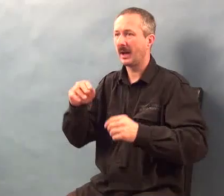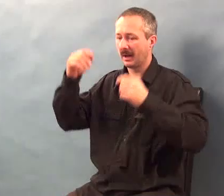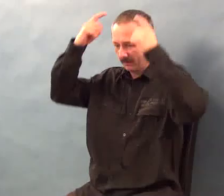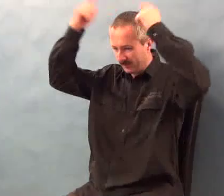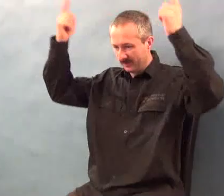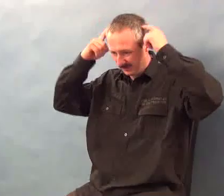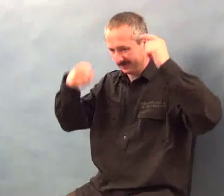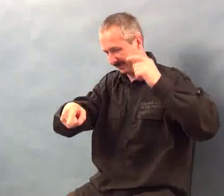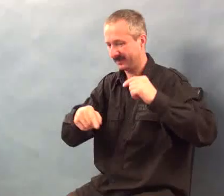Tam jest Myszka Miki.